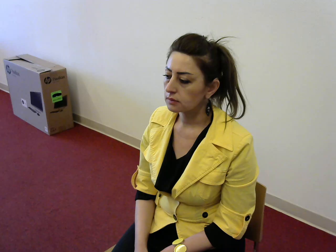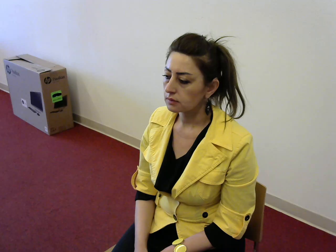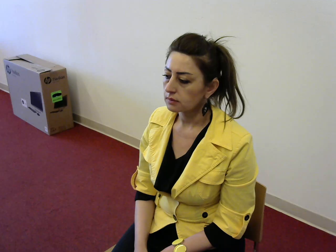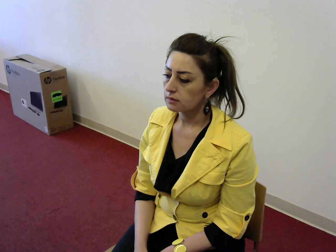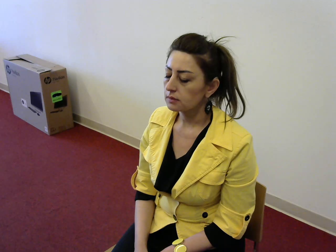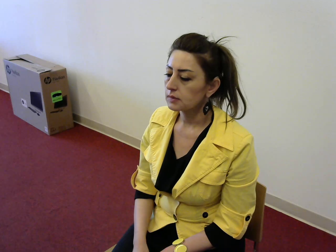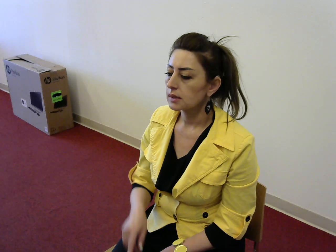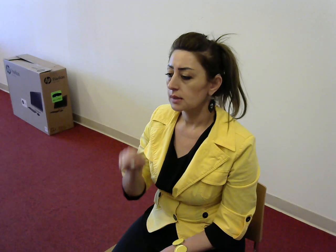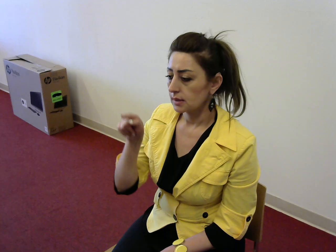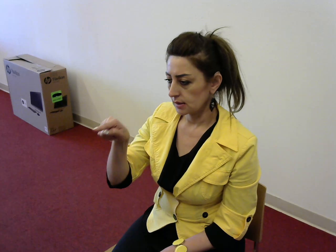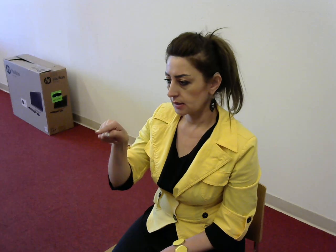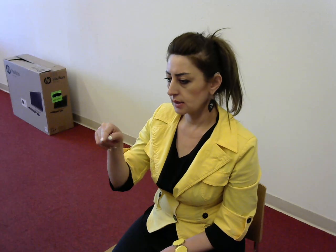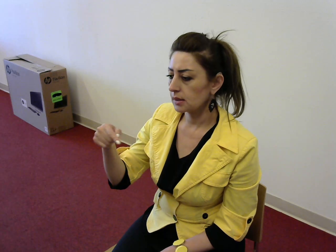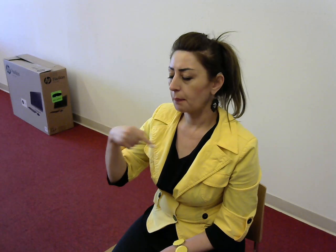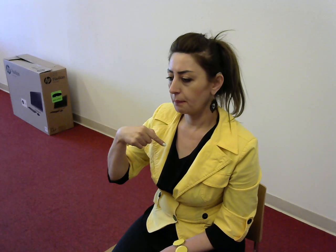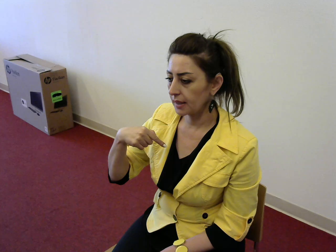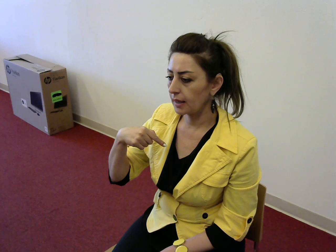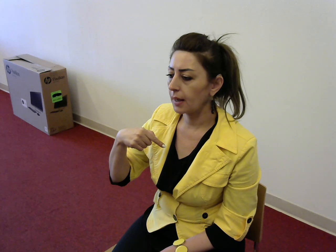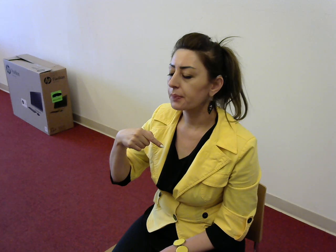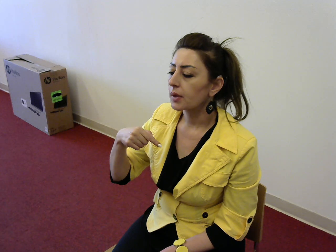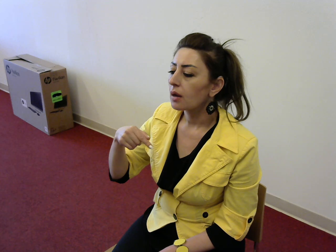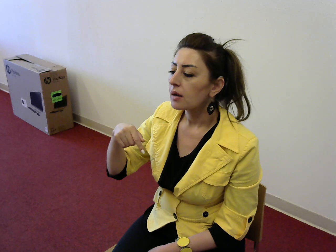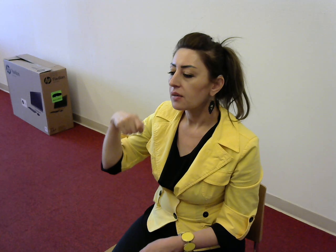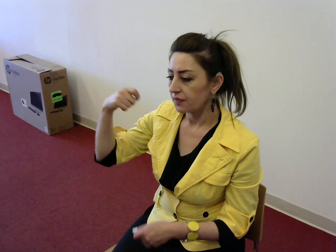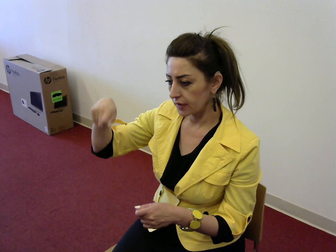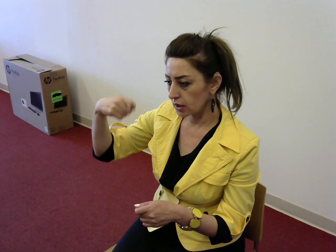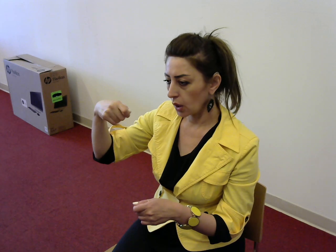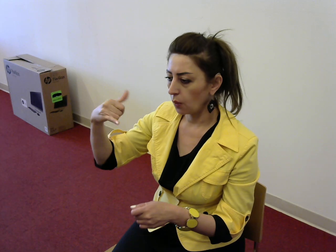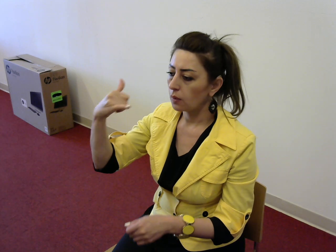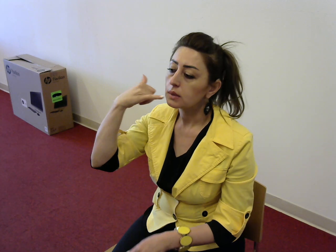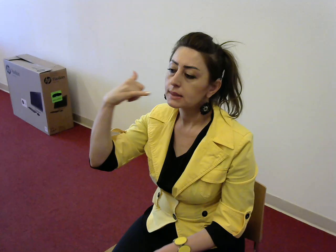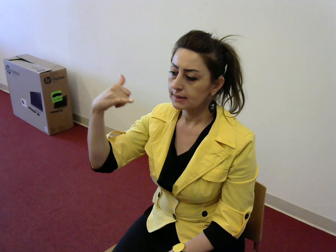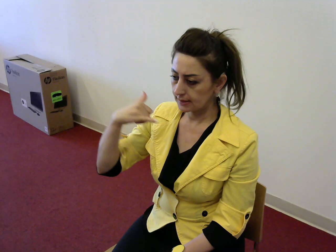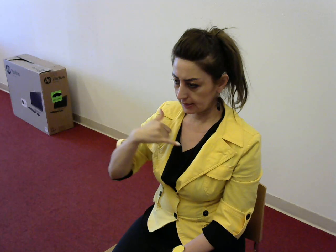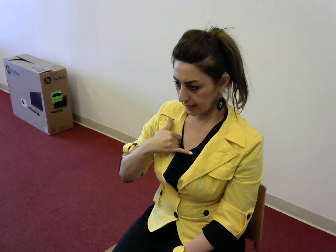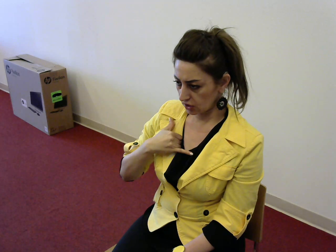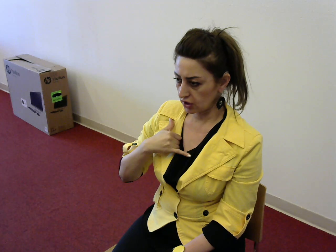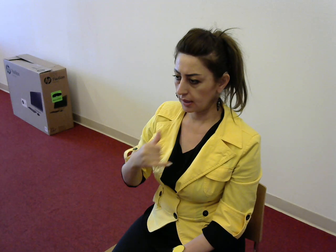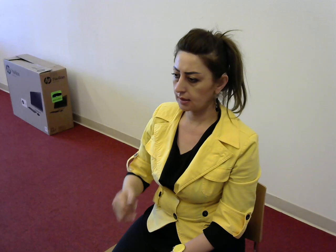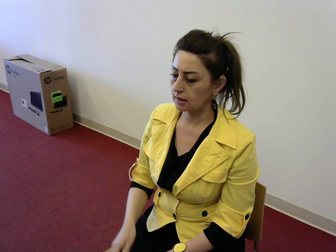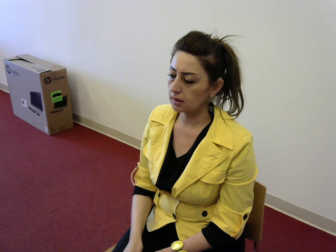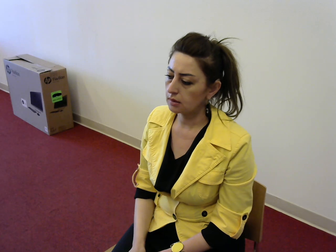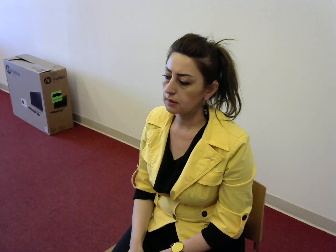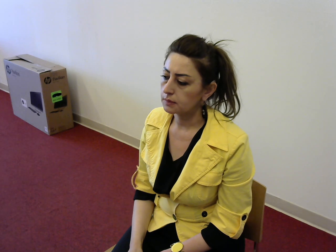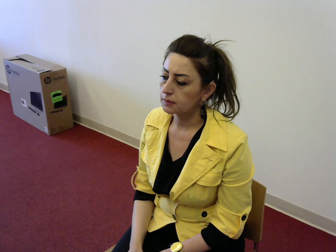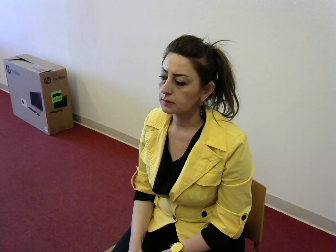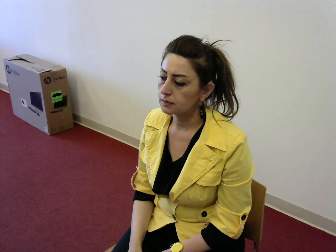Siz mənə video zəng edin